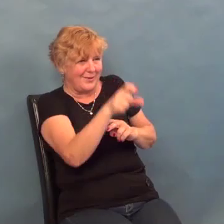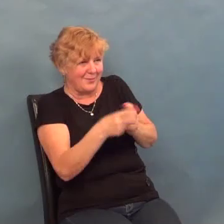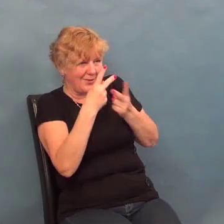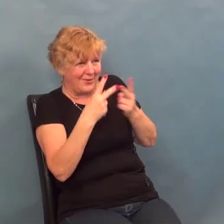Mnie pasuje.